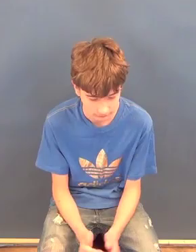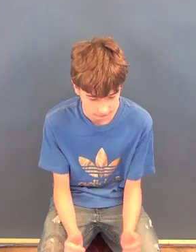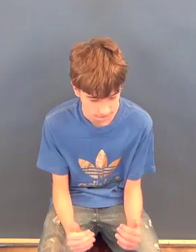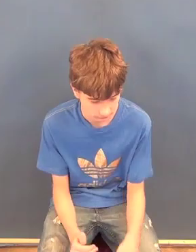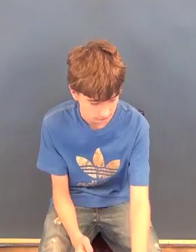Następny.